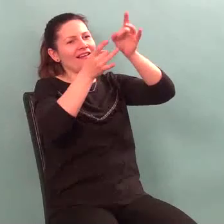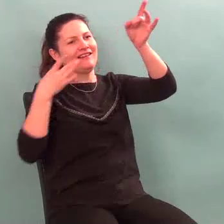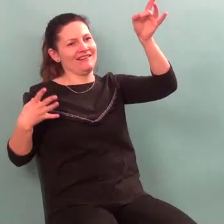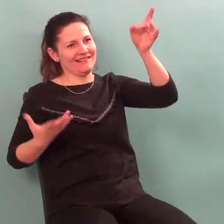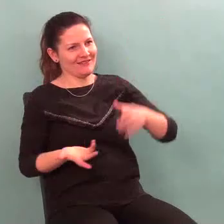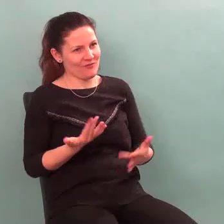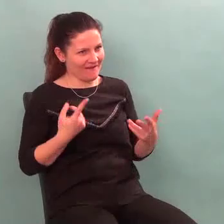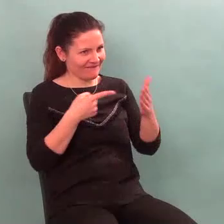Łatwiej trafić.